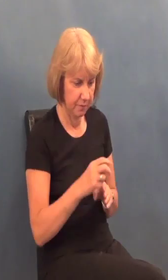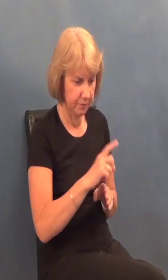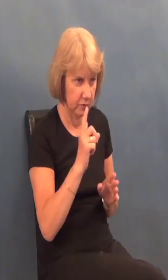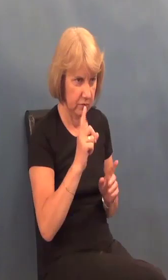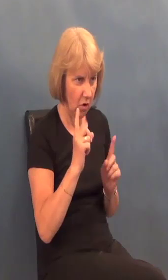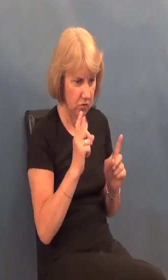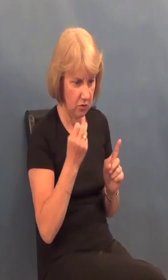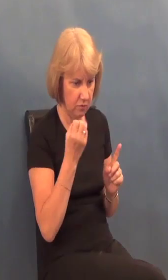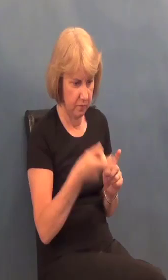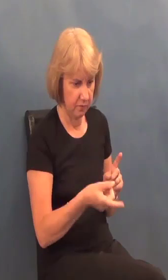Ostrożnie, jest pociąg.